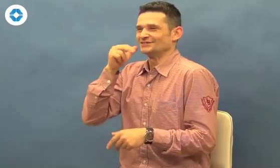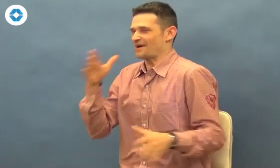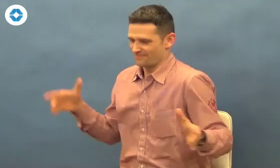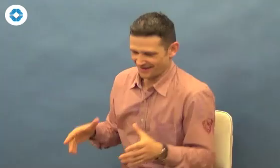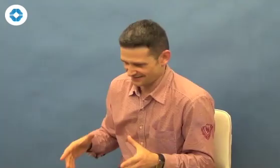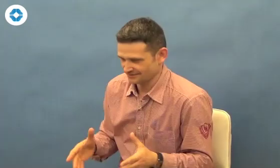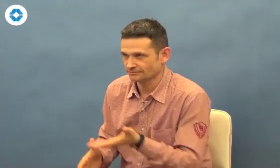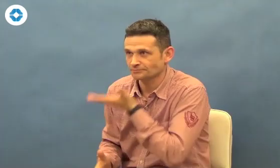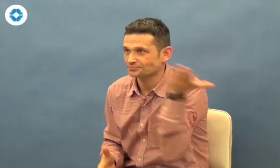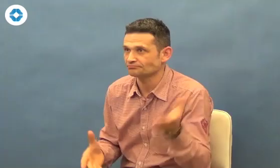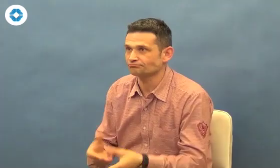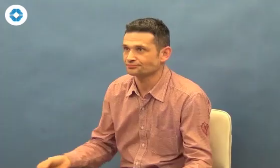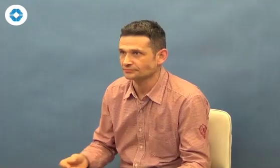Podchodzą do słoja i widzą, że żaby nie ma, zniknęła.